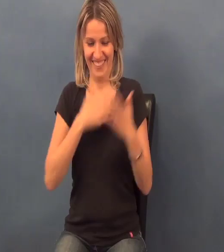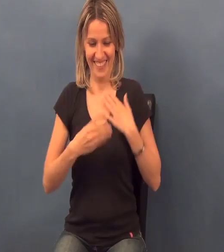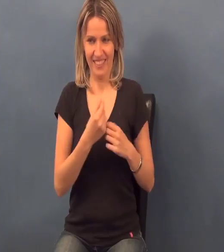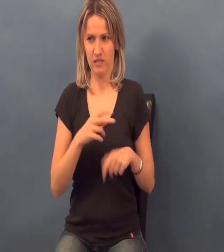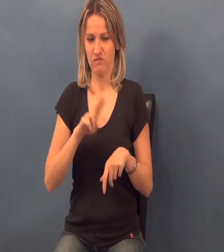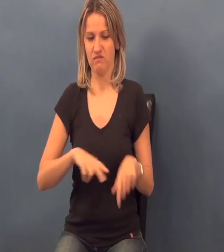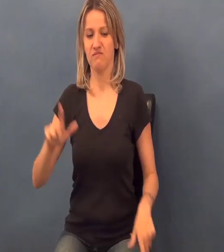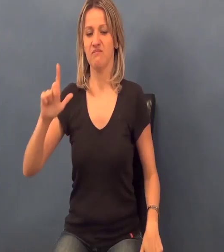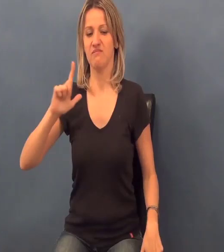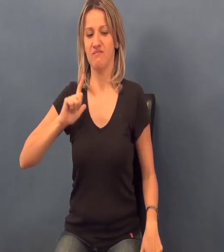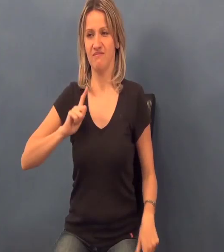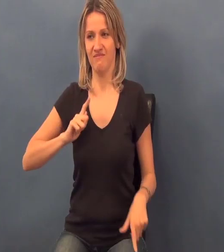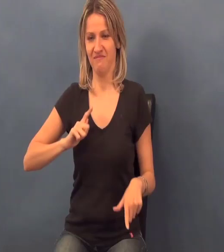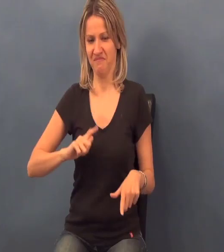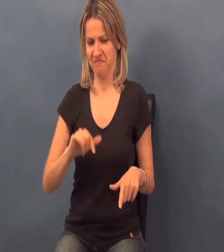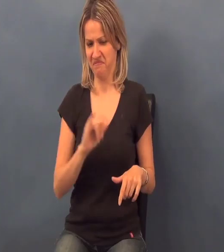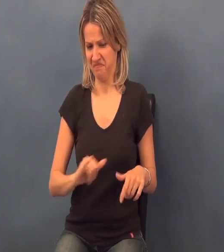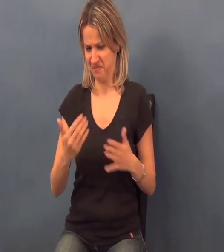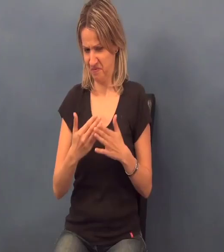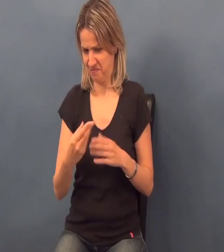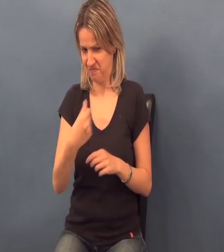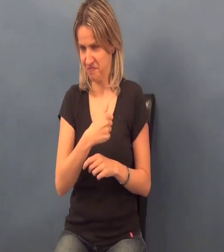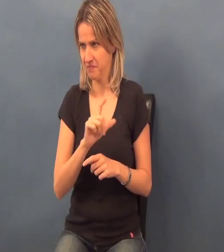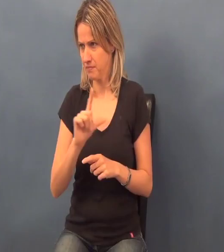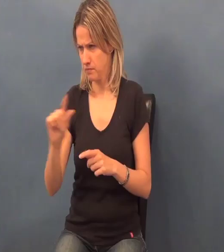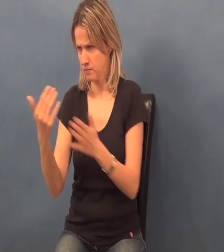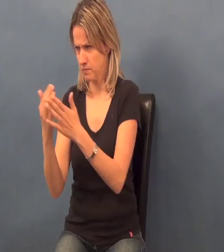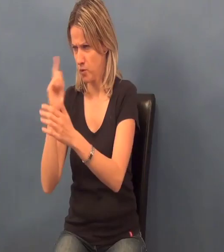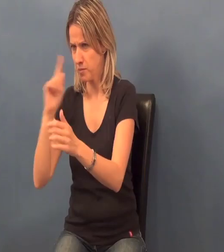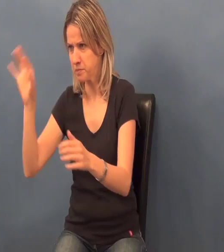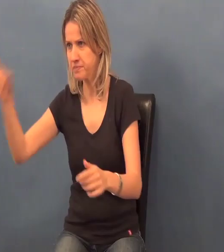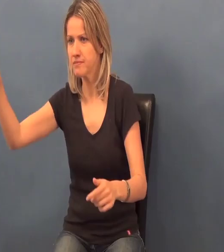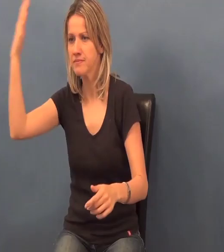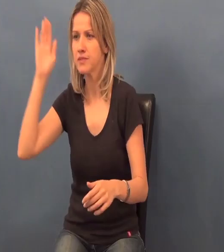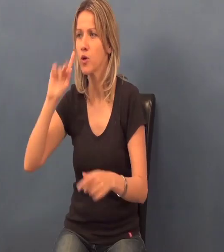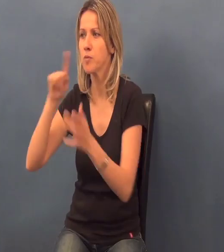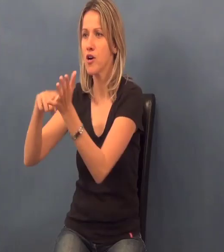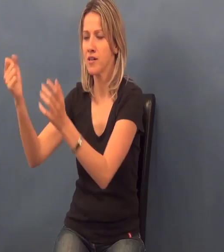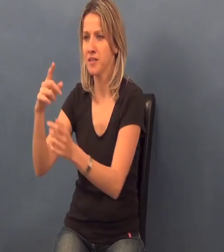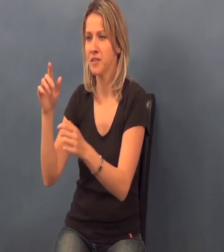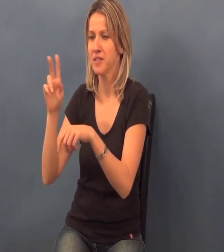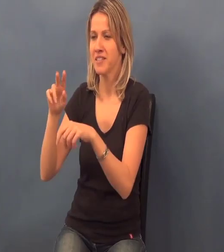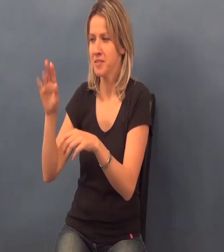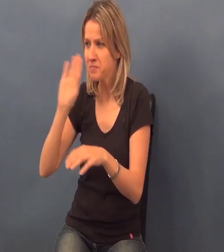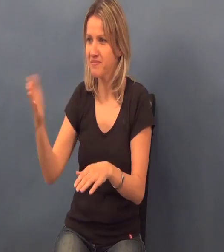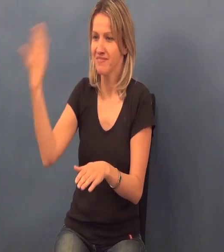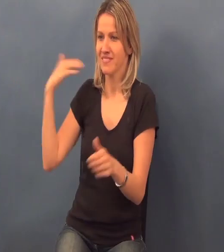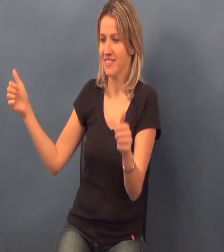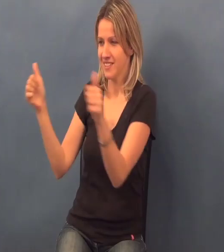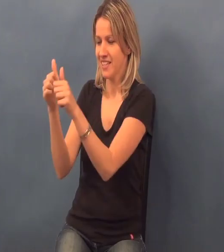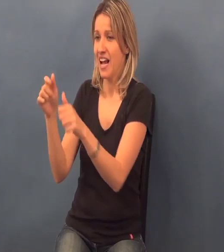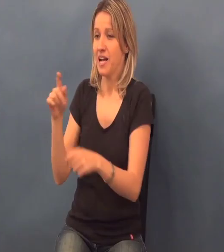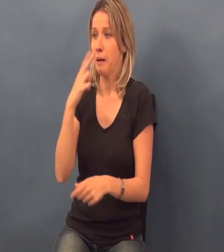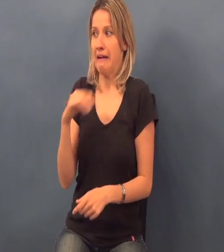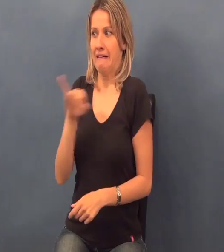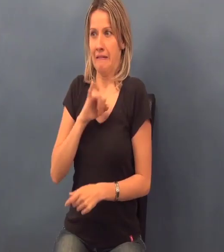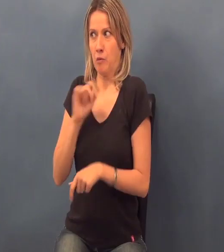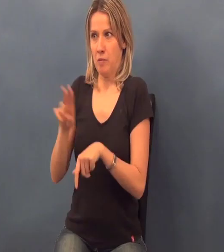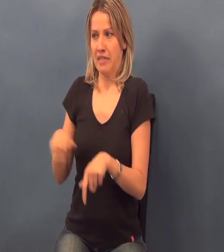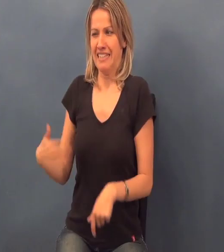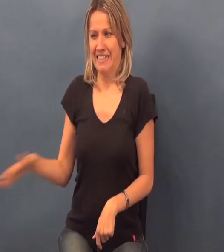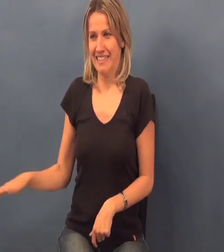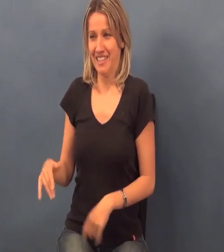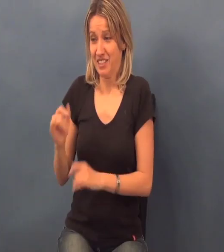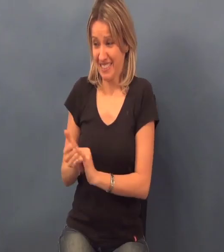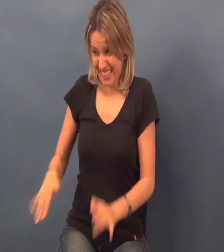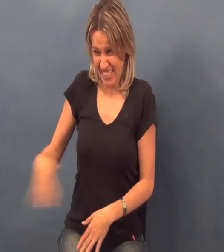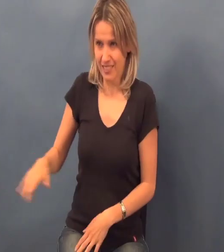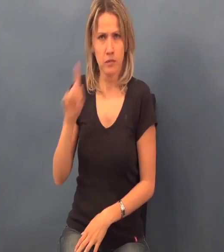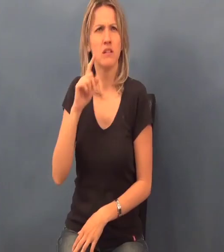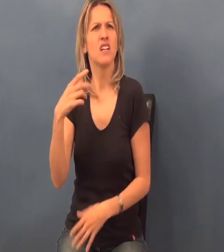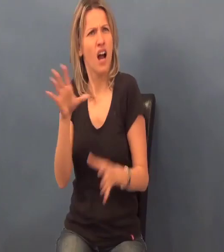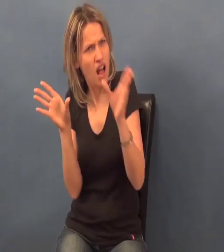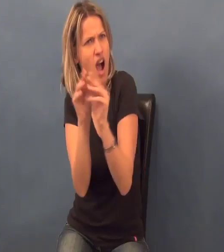Policjant zastanawia się dlaczego kobieta płaci, dlaczego mały chłopiec zniknął. Chłopiec znów nagle się pojawia. Wcześniej chodził razem z Chaplinem, ale teraz pojawił się policjant. Charlie Chaplin odpycha chłopca nogą, ale on chce wspólnie iść.